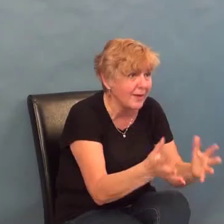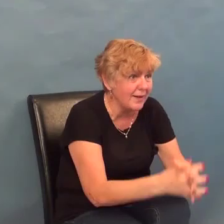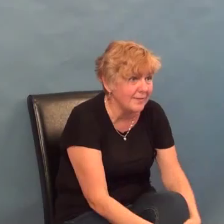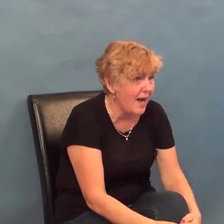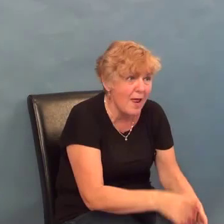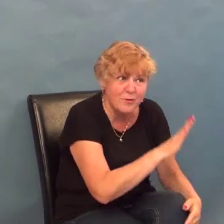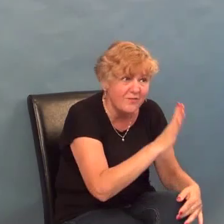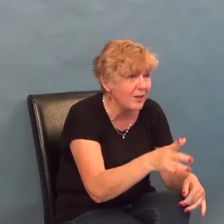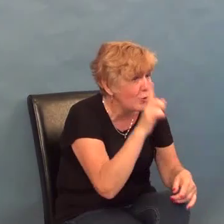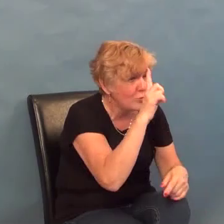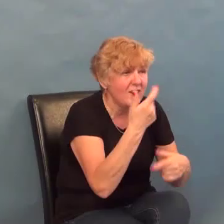Wszyscy ludzie zawsze wychodzą.